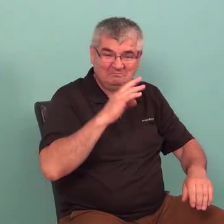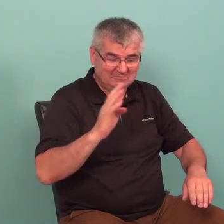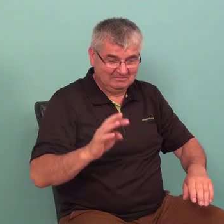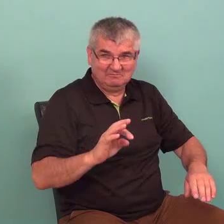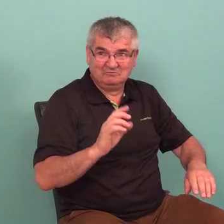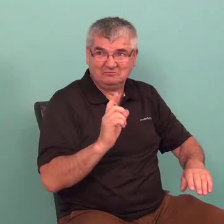Jest dobrze i pora jechać.